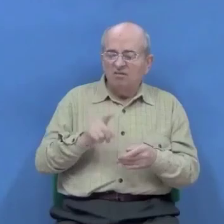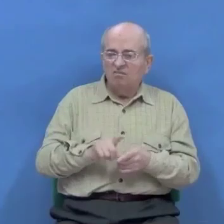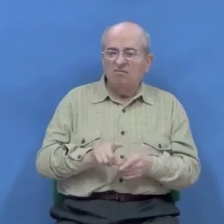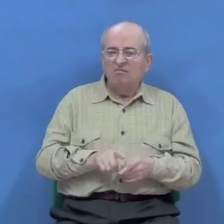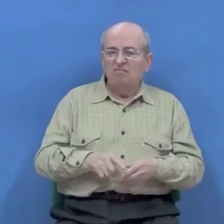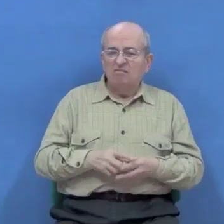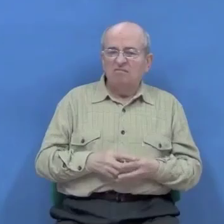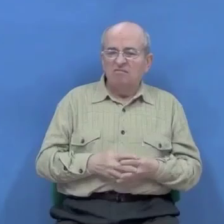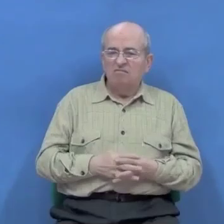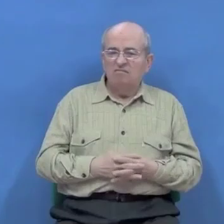Przy tramwaju tak samo.